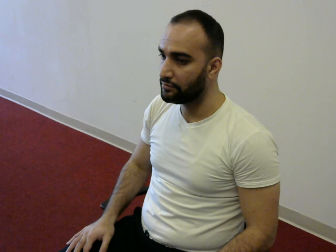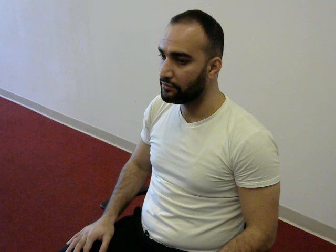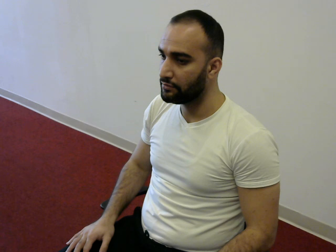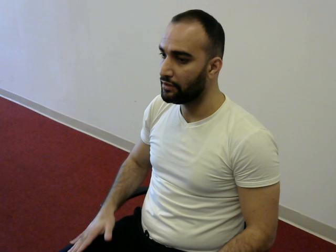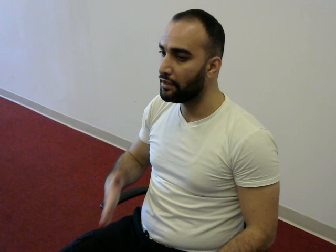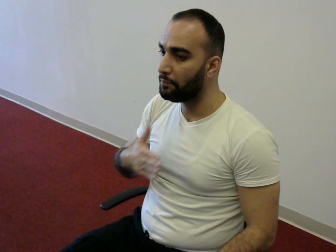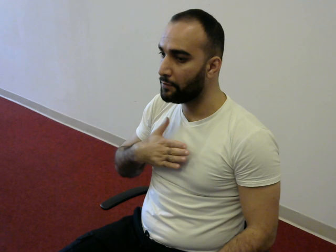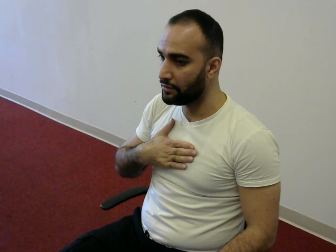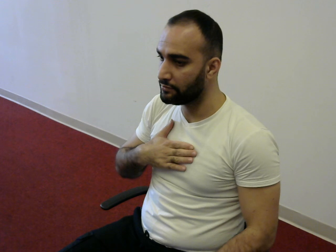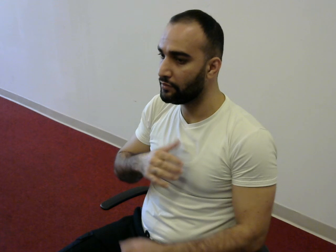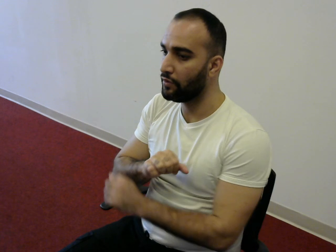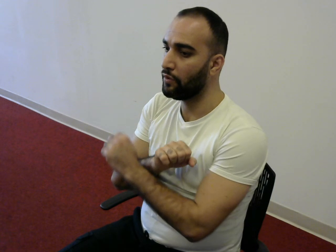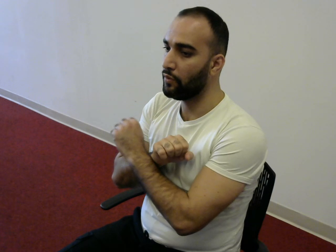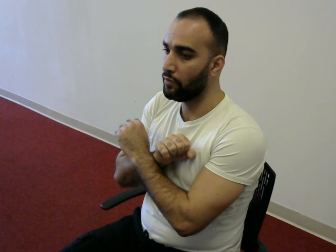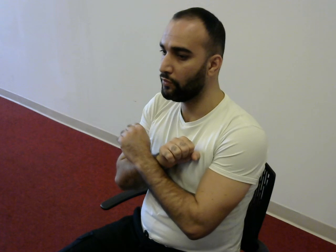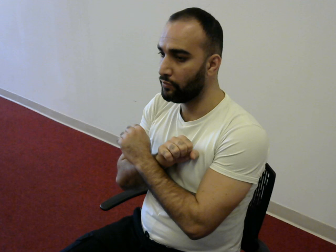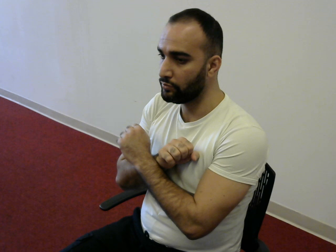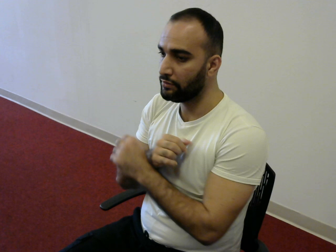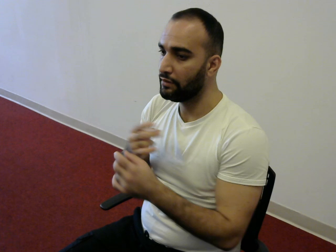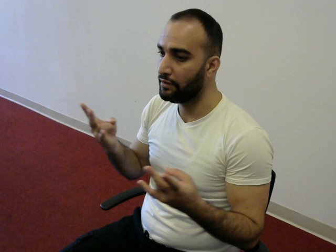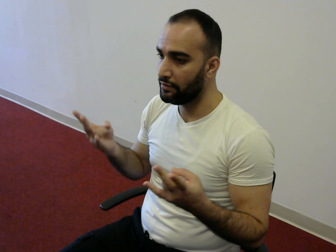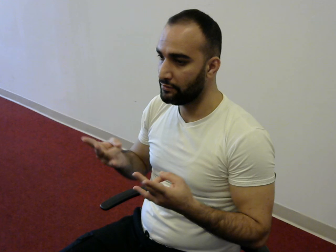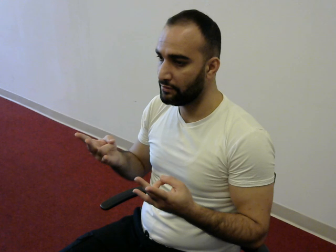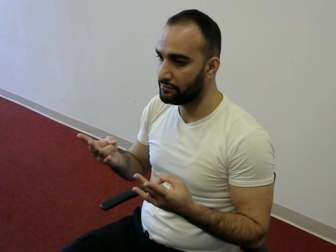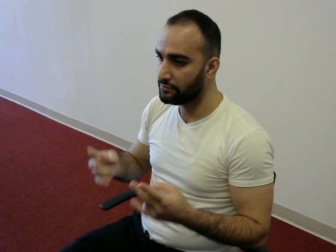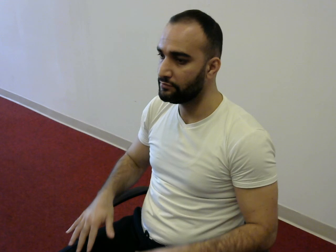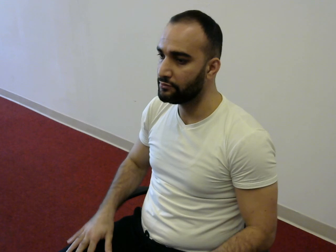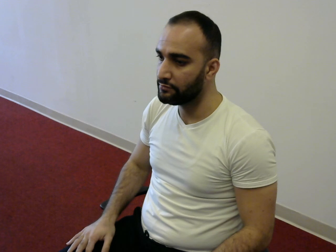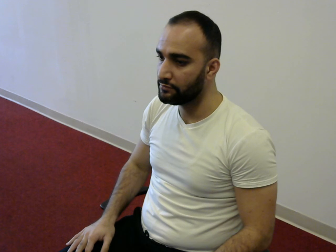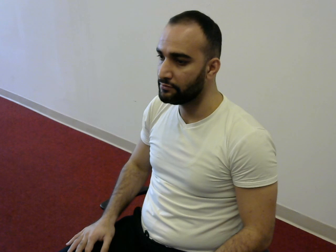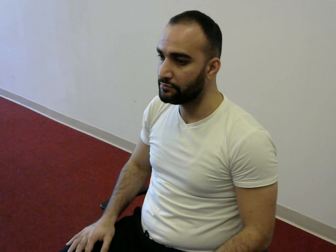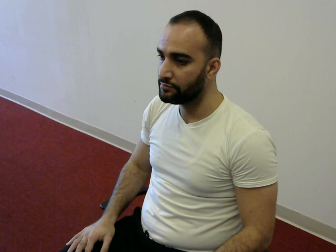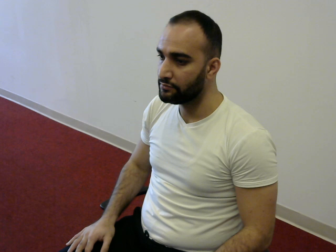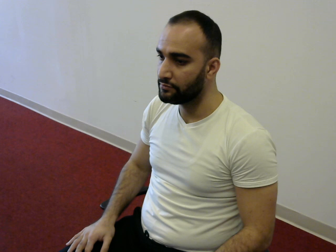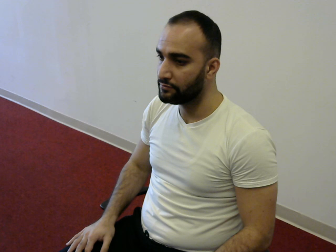Mənə istirahət etmək lazımdır